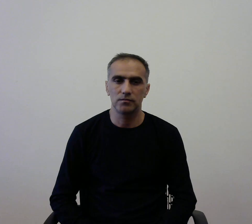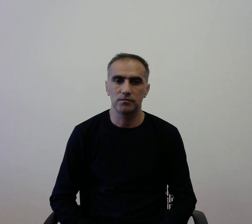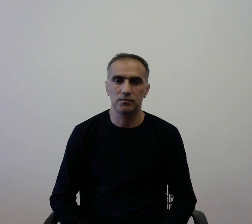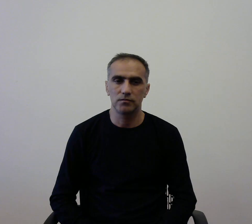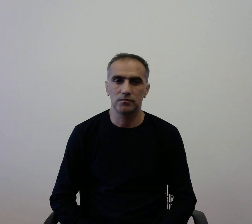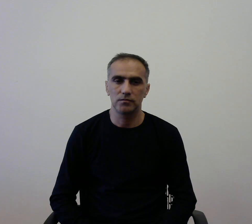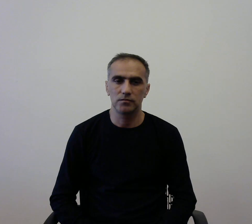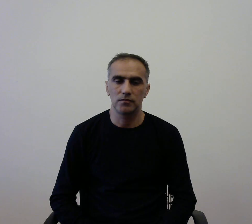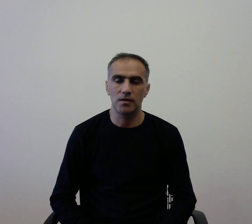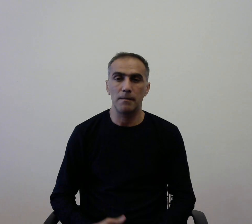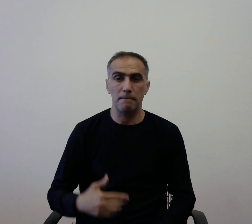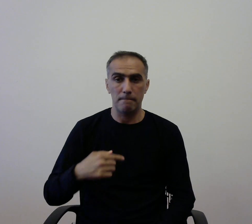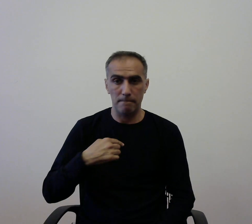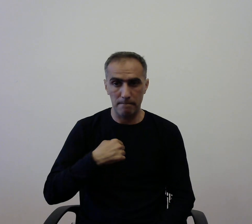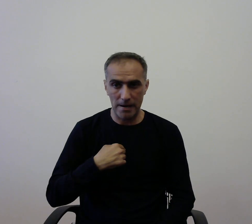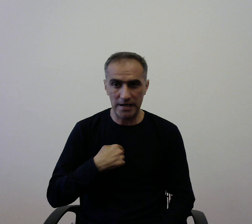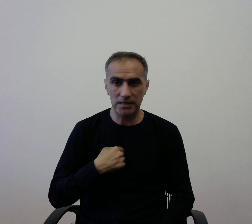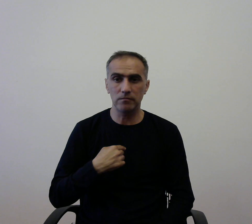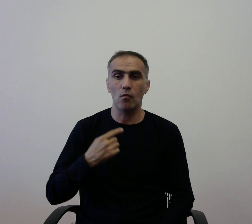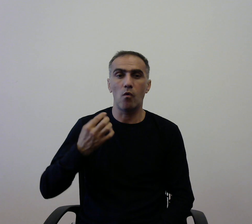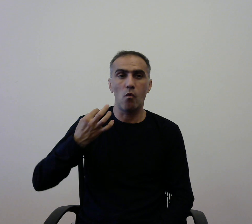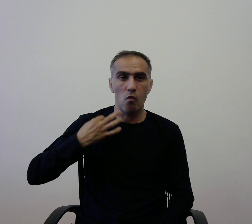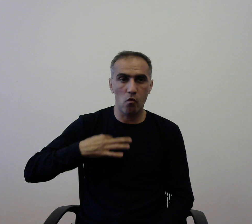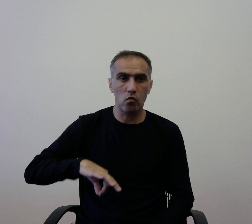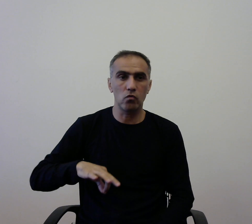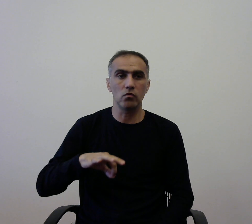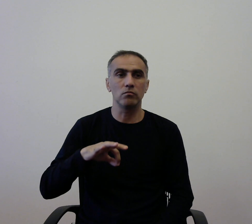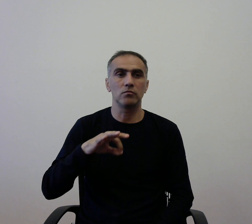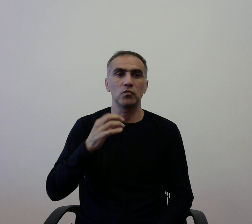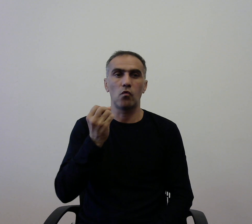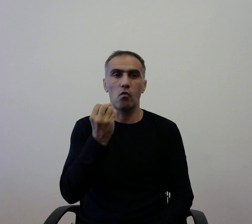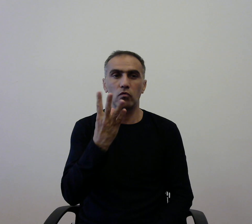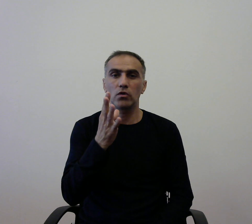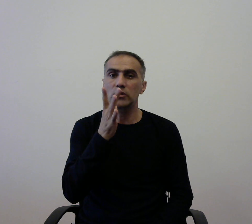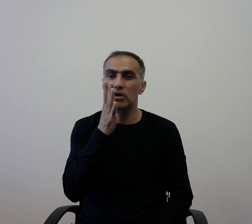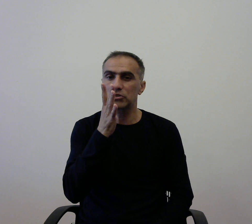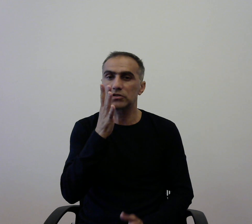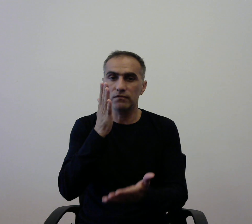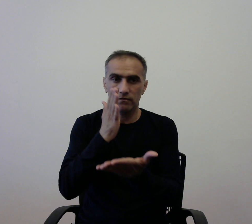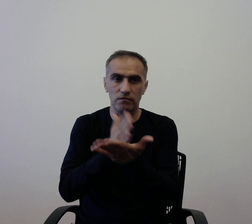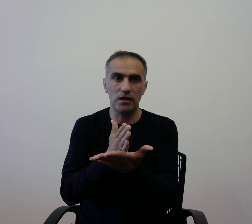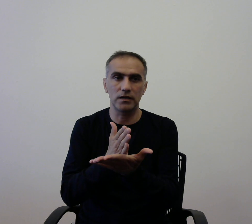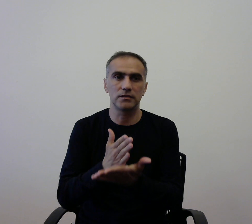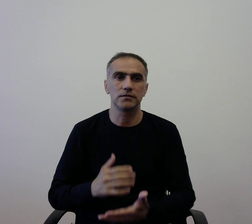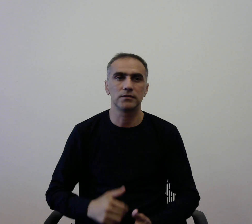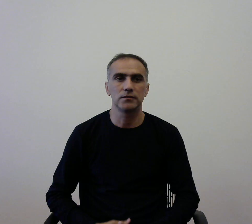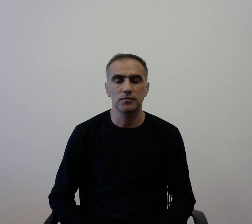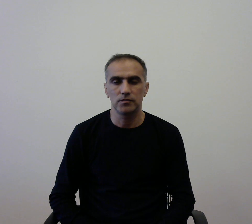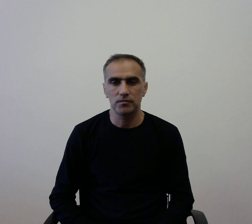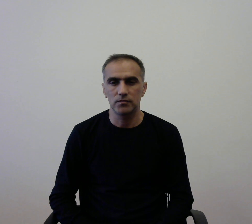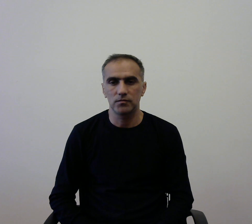Mənim oğlumun 14 yaşı var